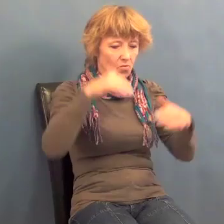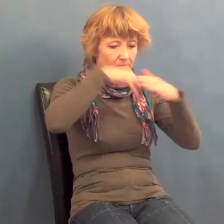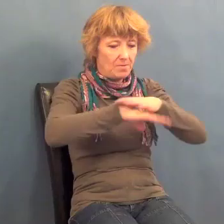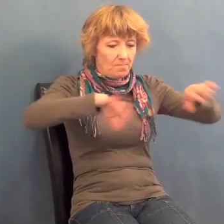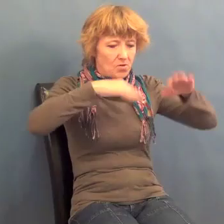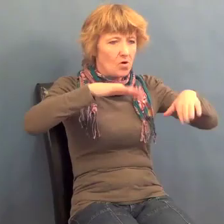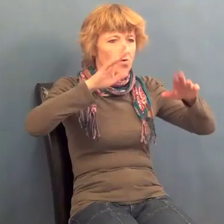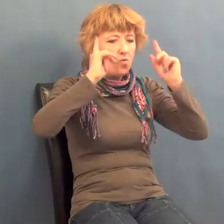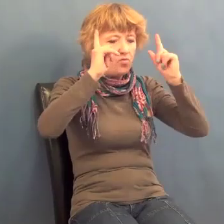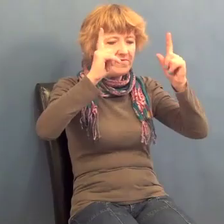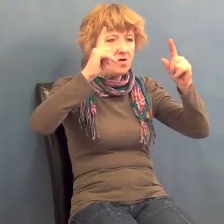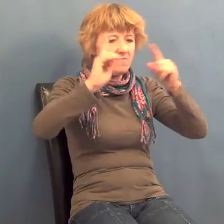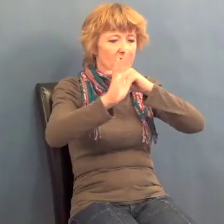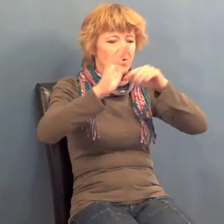Trzeba uważać, żeby się nie utopić.